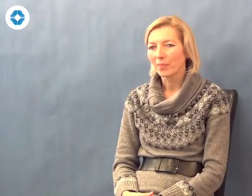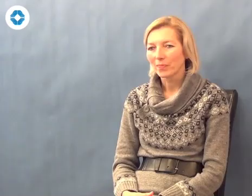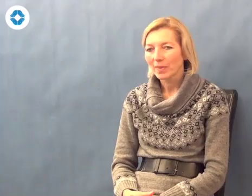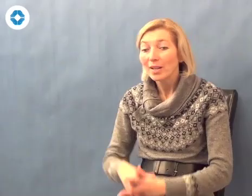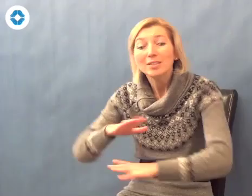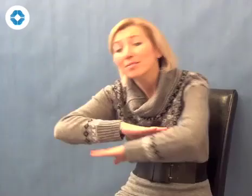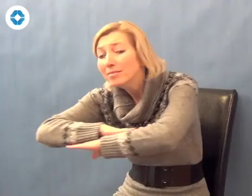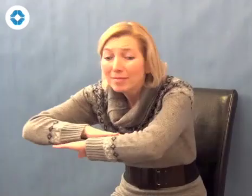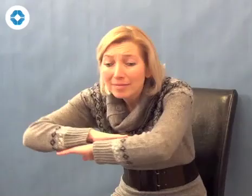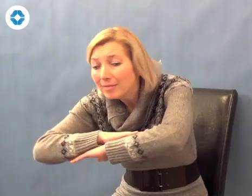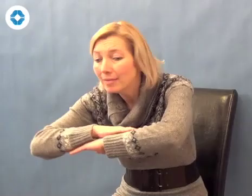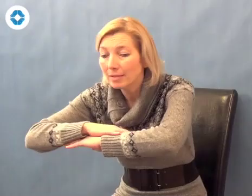Wyglądał przez okno.